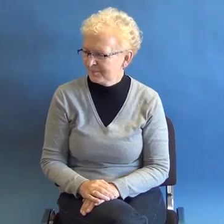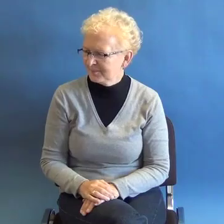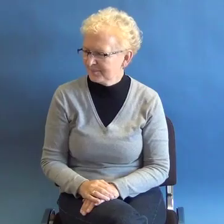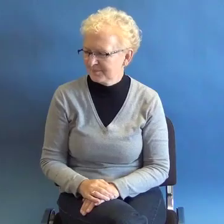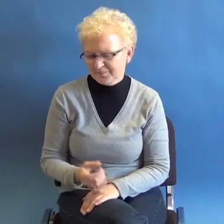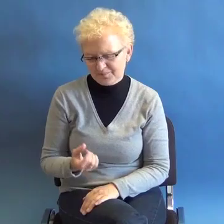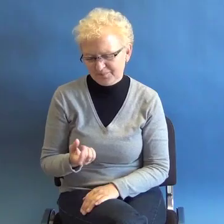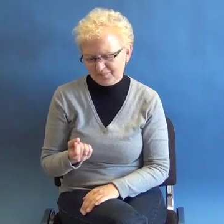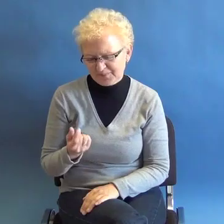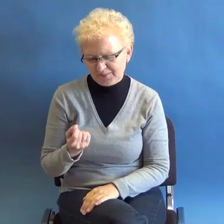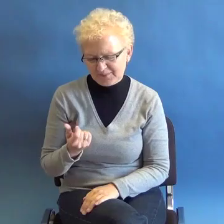Chwilę.